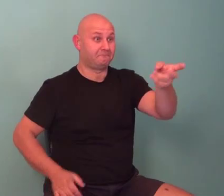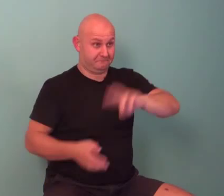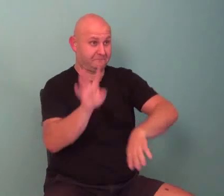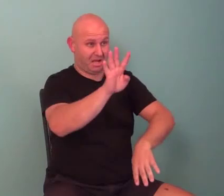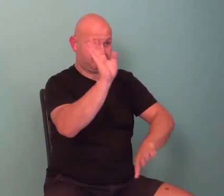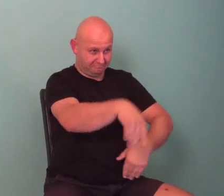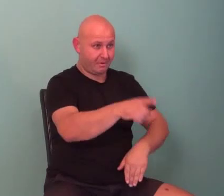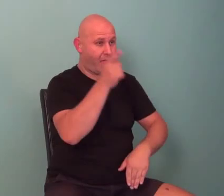Możesz wstać o czwartej?